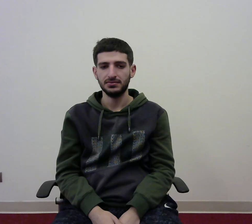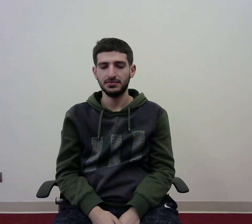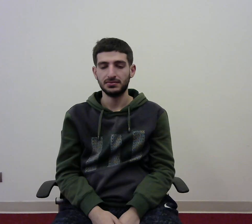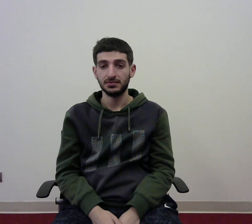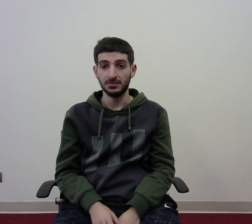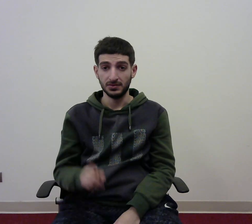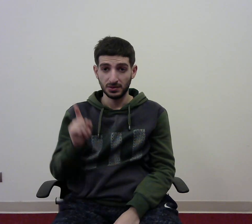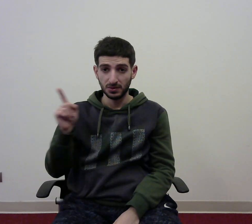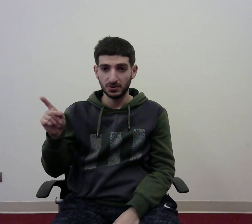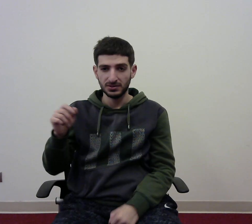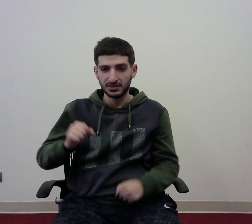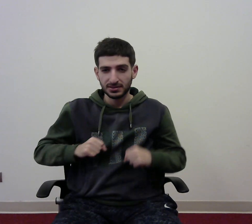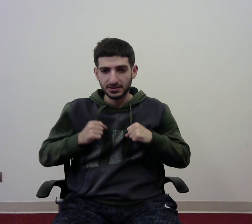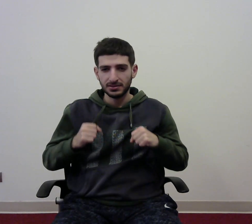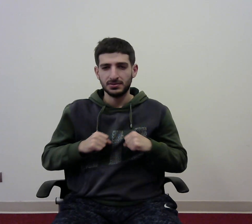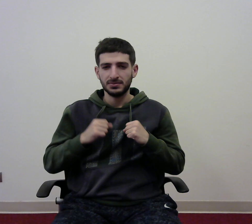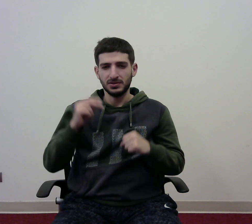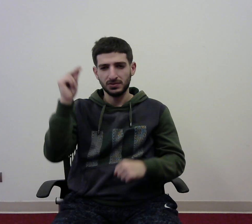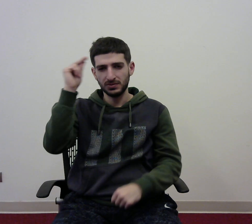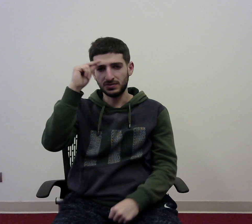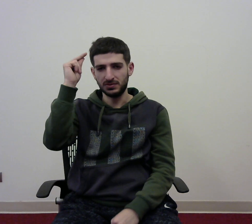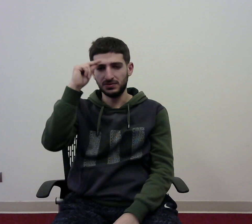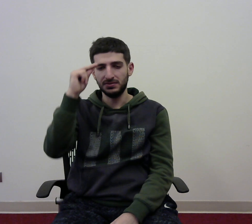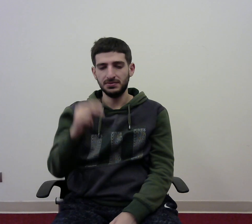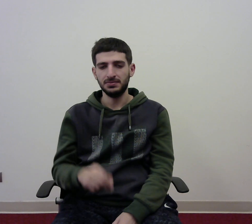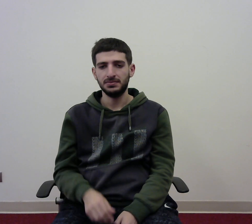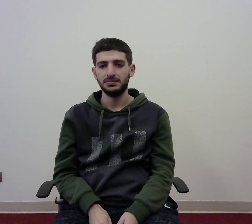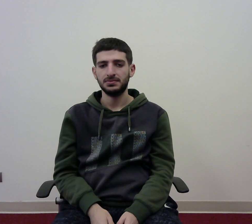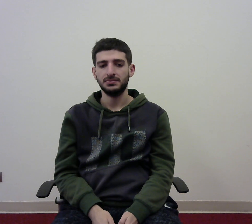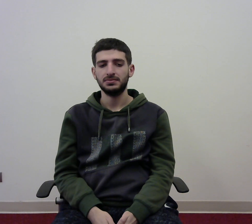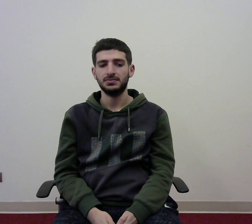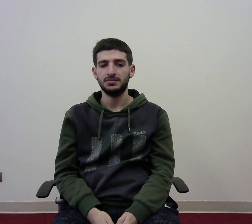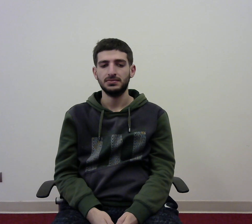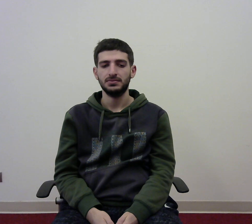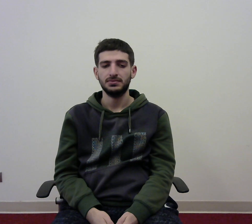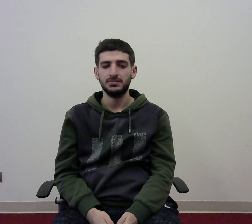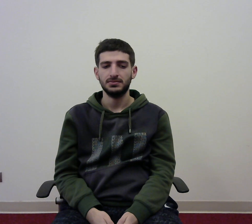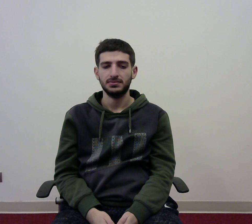O çalışqan şagirddir